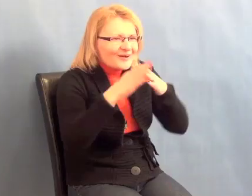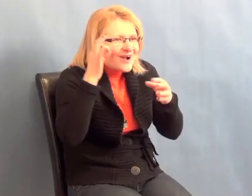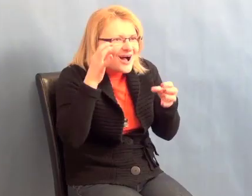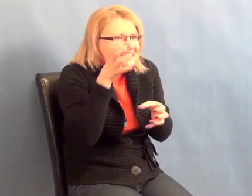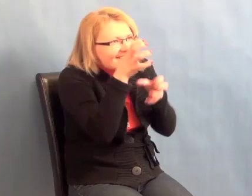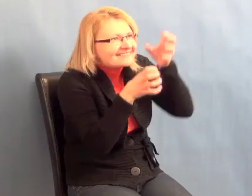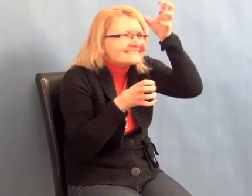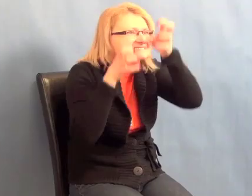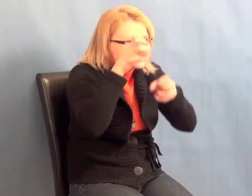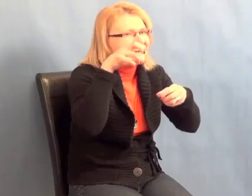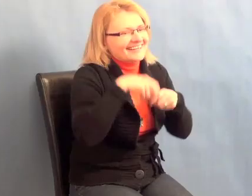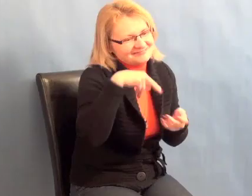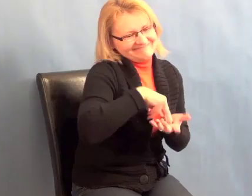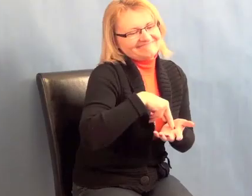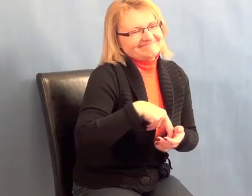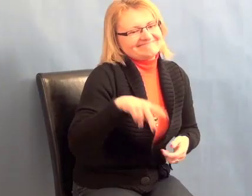Kot wspinał się po rynnie, udało mu się wejść na górę.